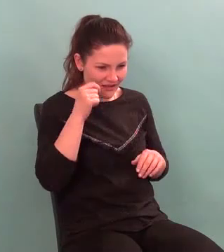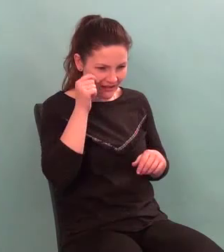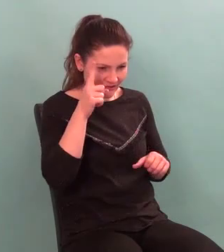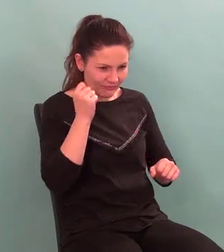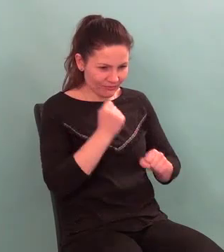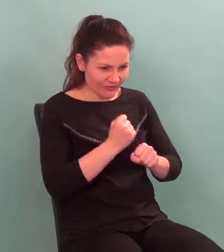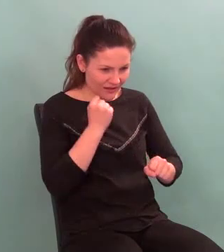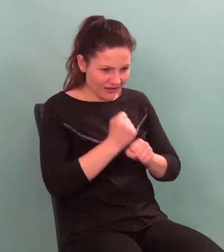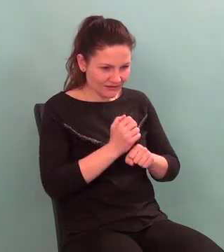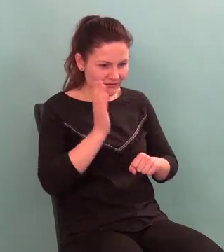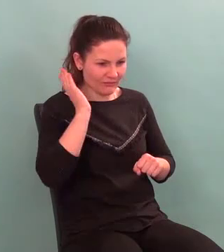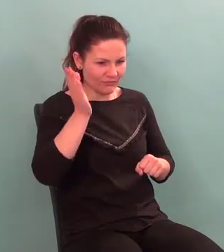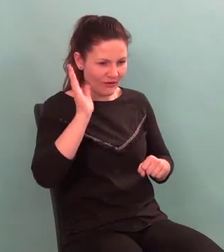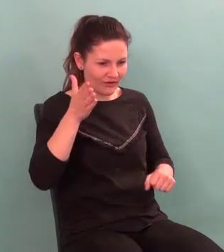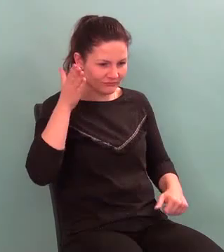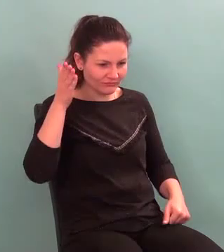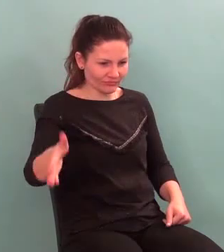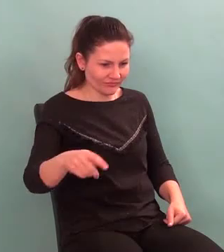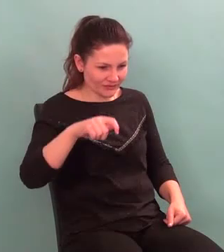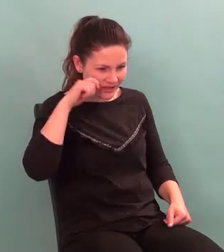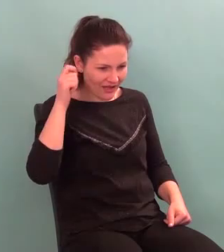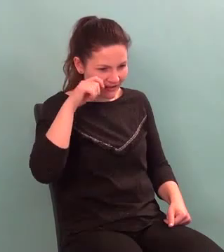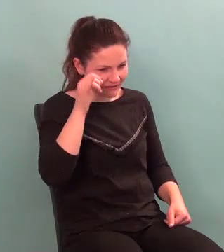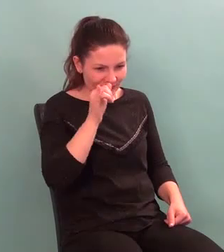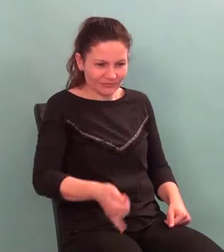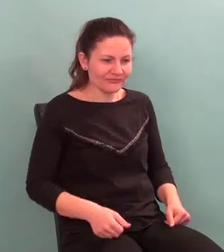Pracuję rano, a potem wpadam do dziadka.